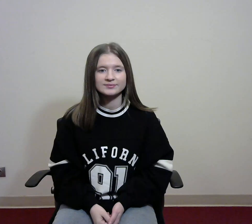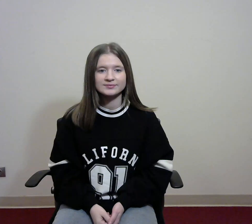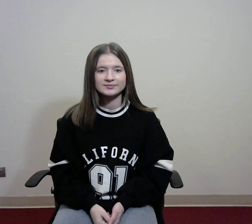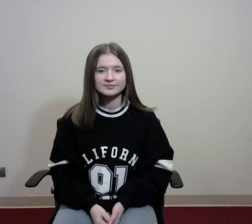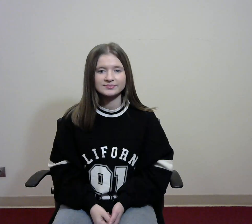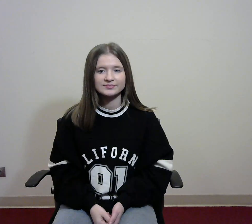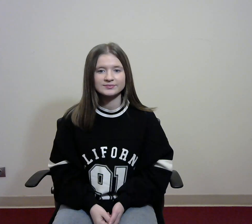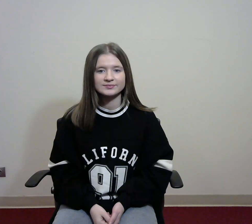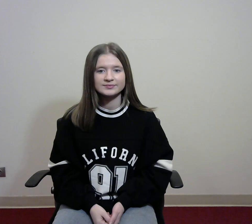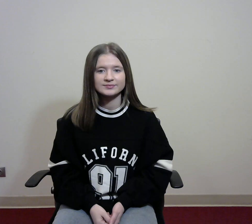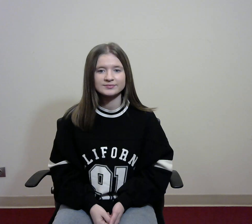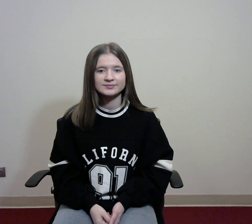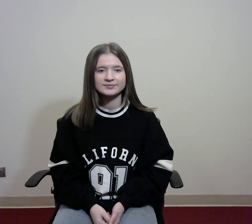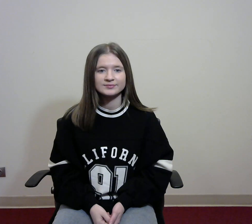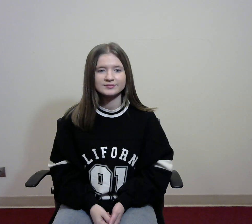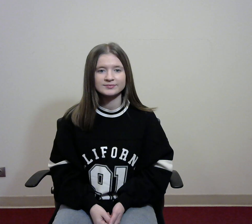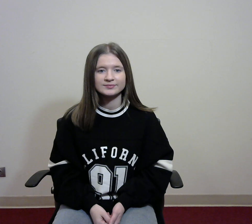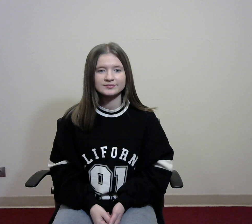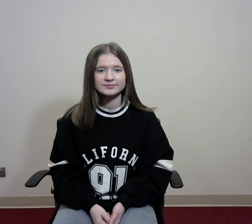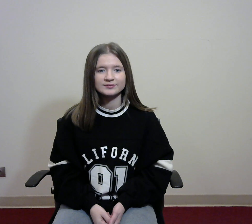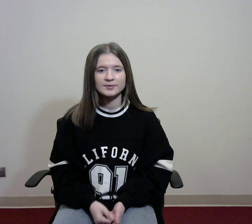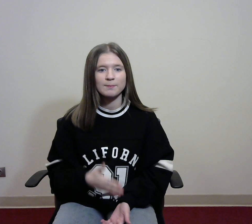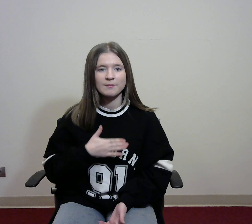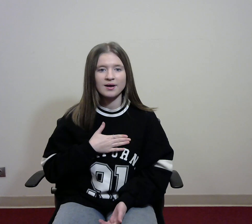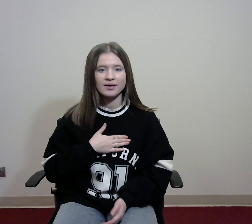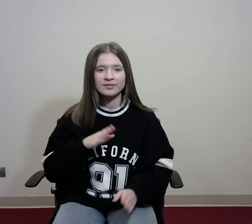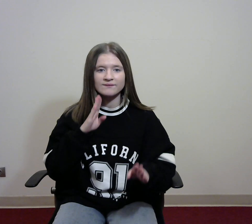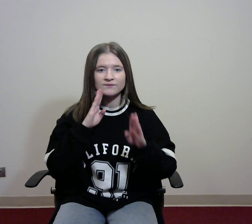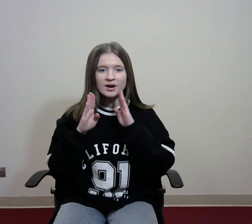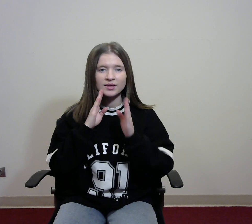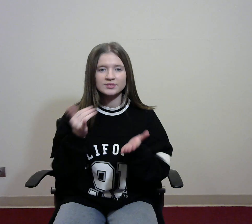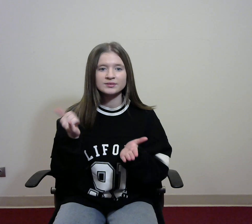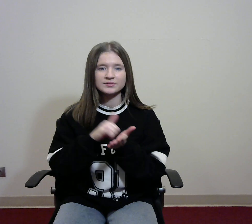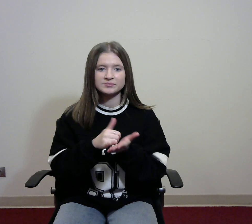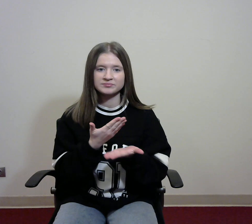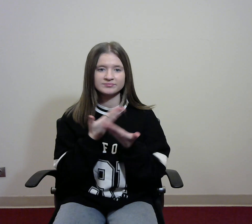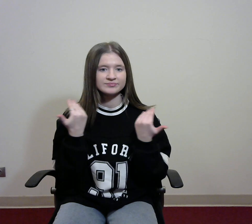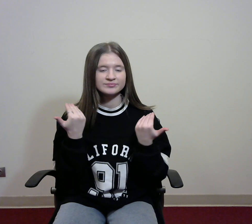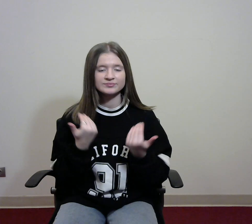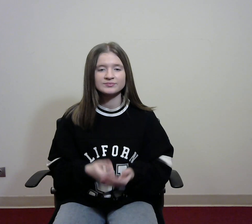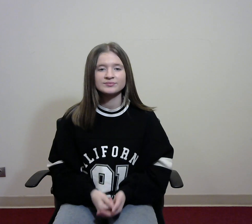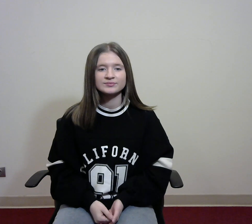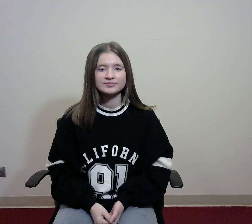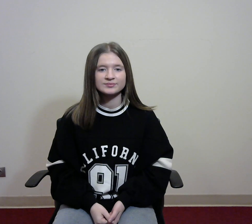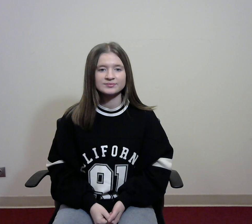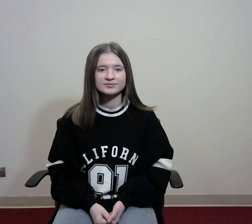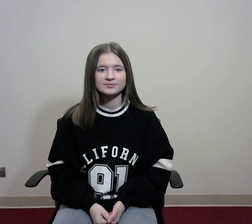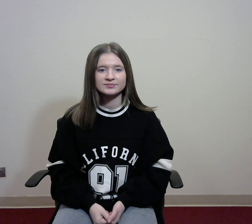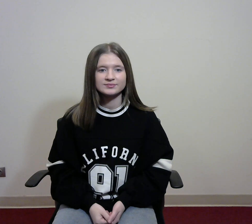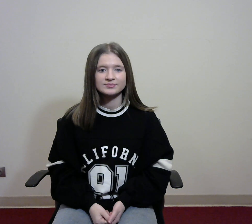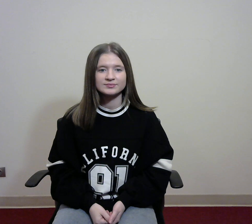Mənim Facebook hesabım yoxdur